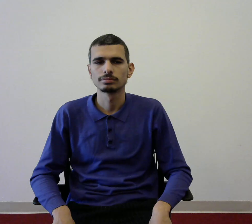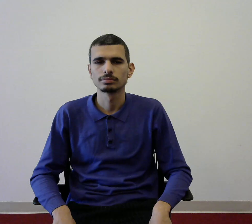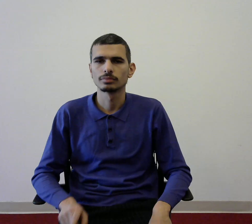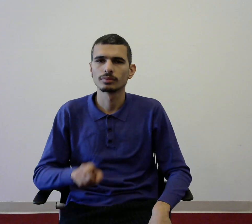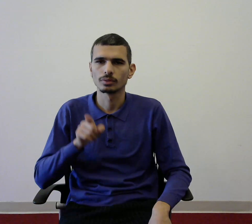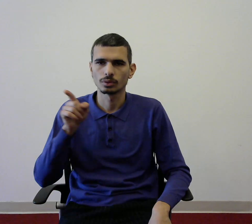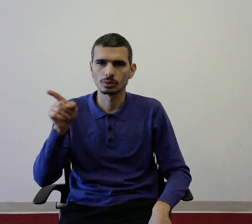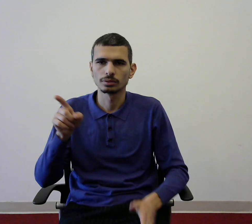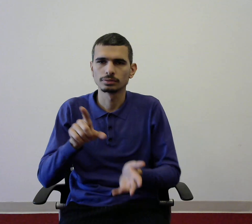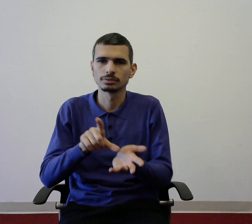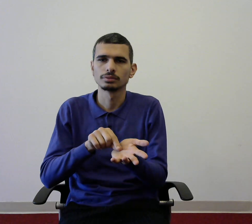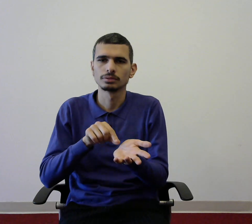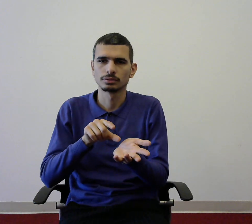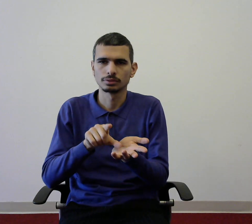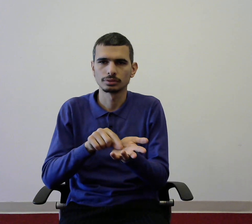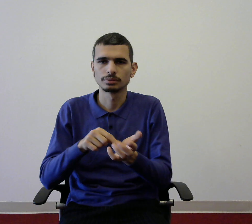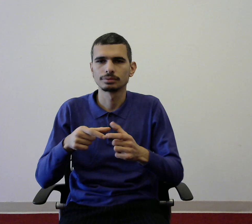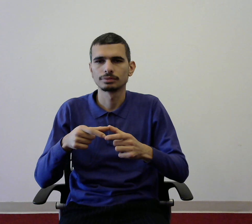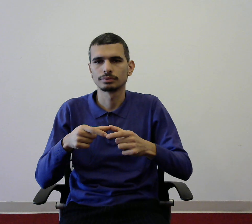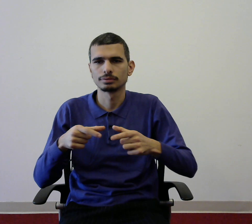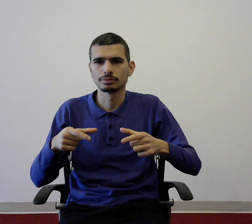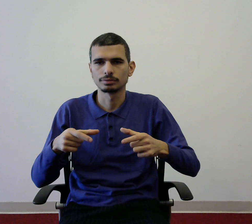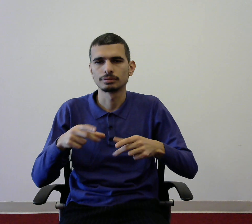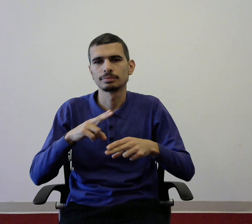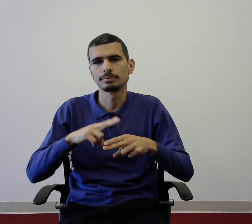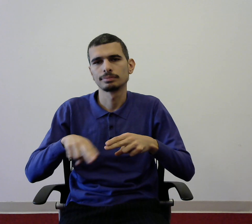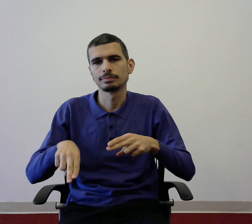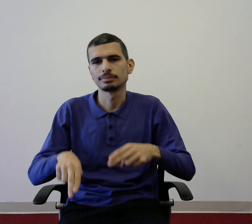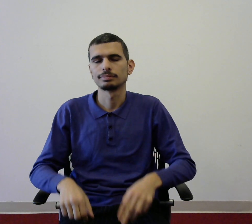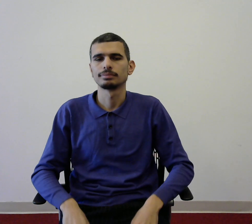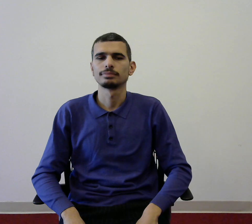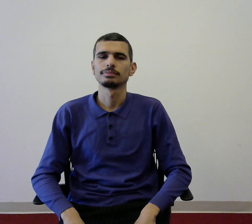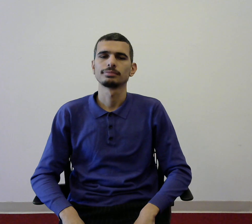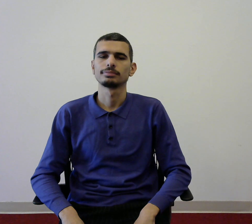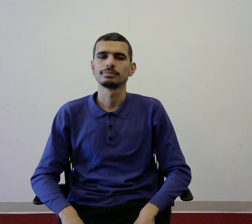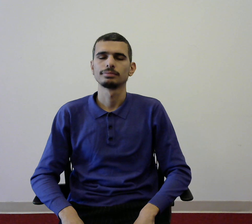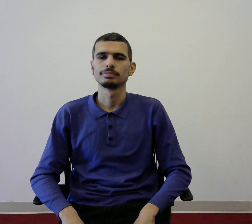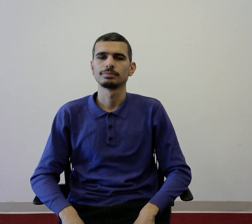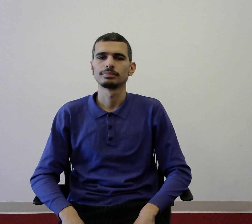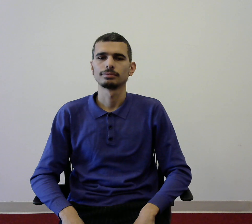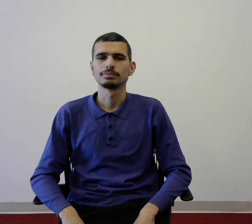O pensiya kartını itirib